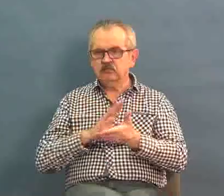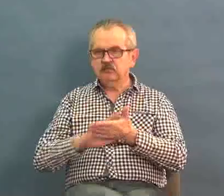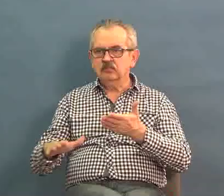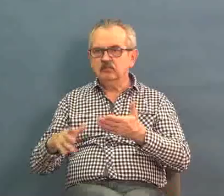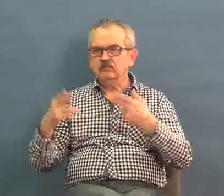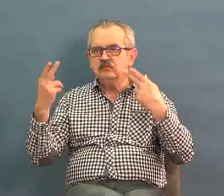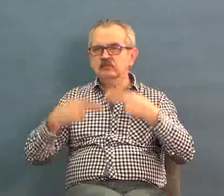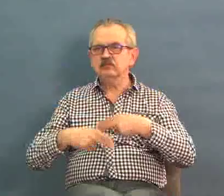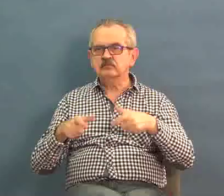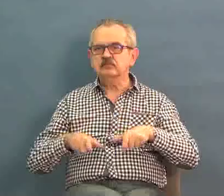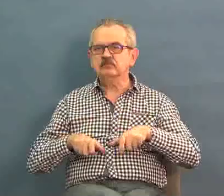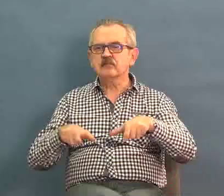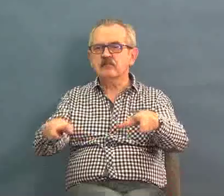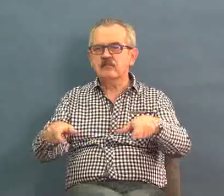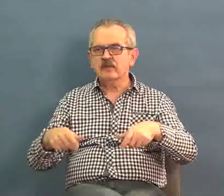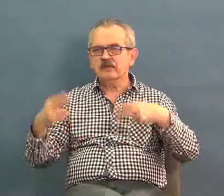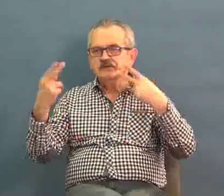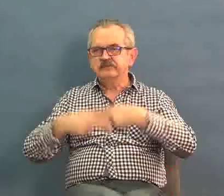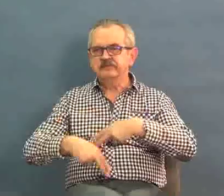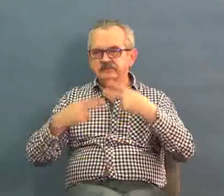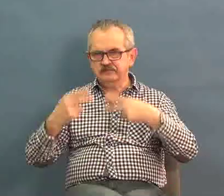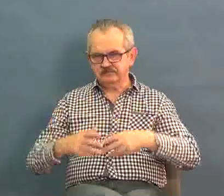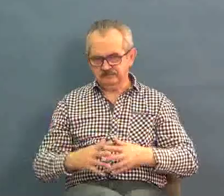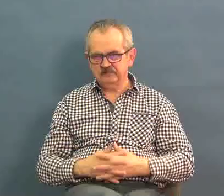Nie ma szlabanu przed torami.